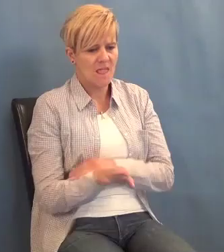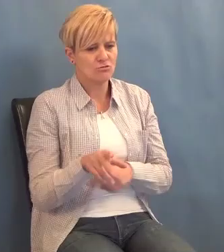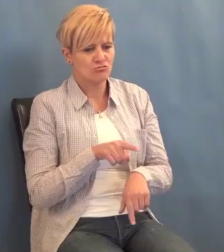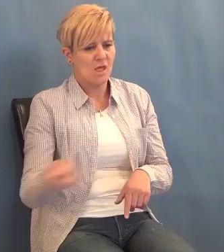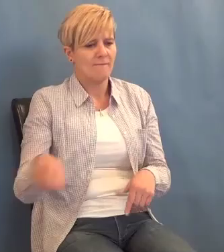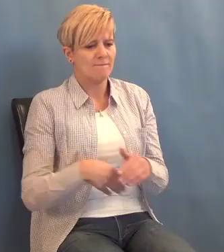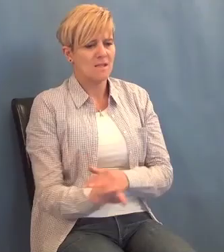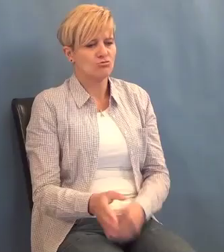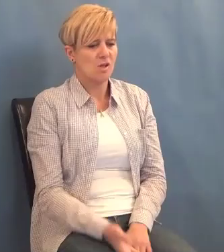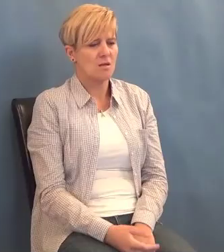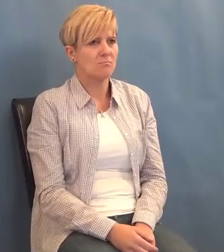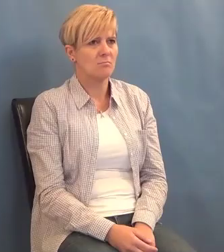Wyjście, kierunek wyjścia.